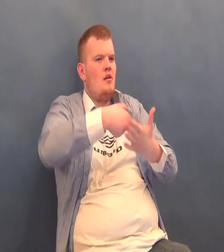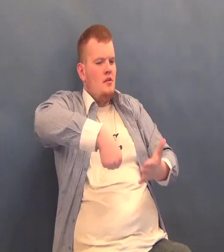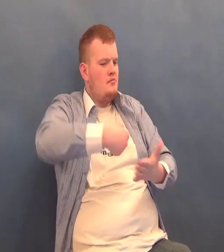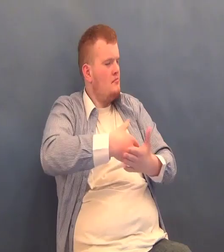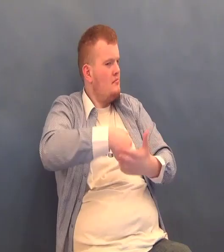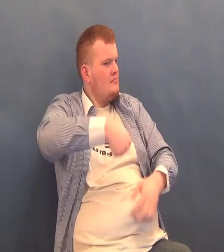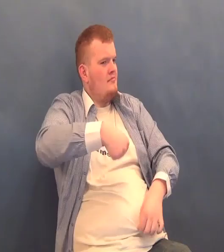Dlaczego trzyma teczkę w ręku?